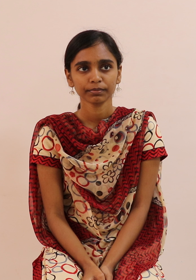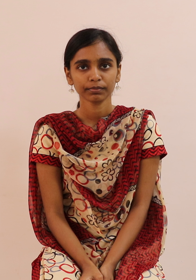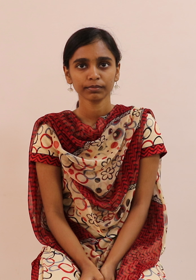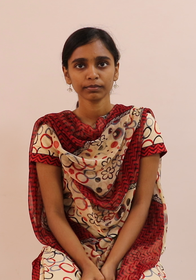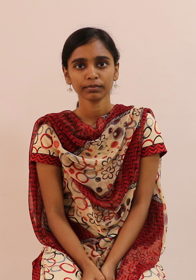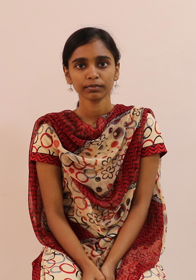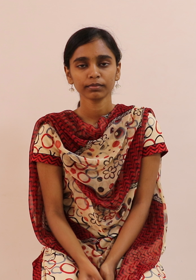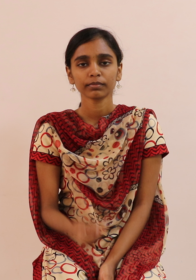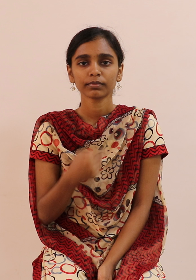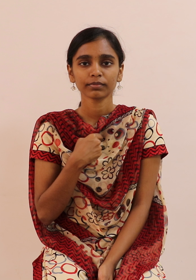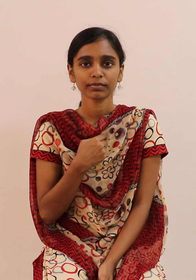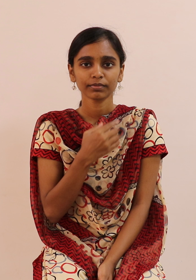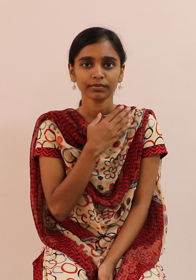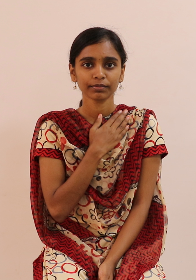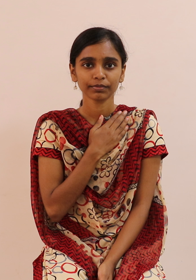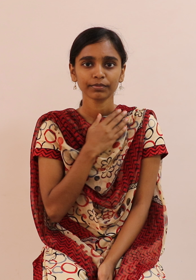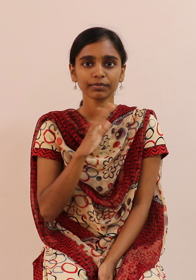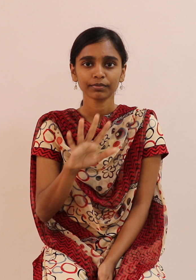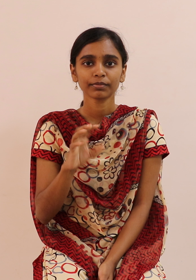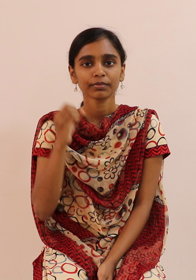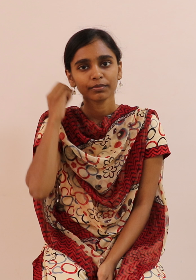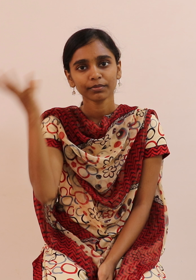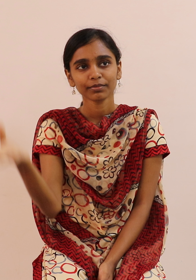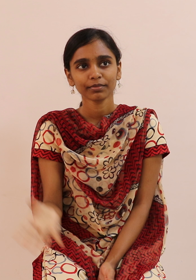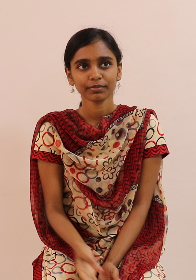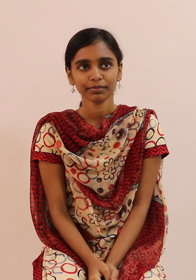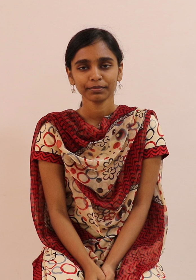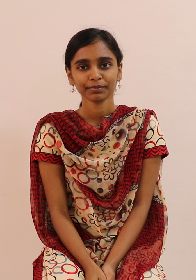i am so sorry to hear that